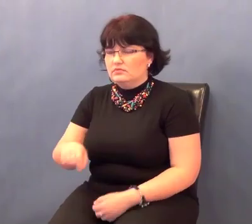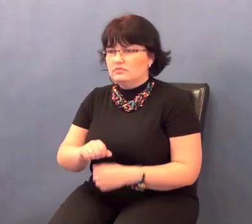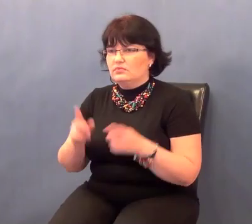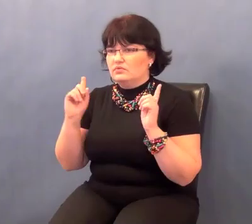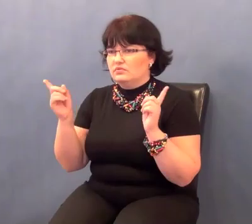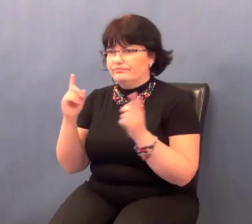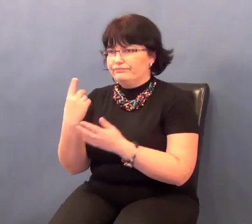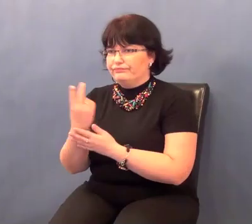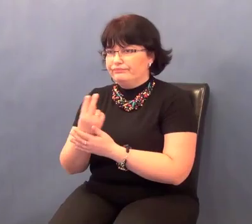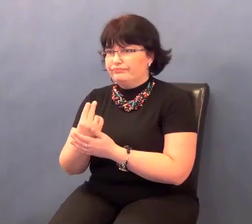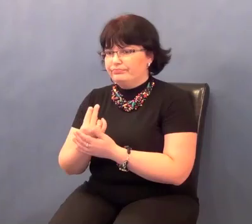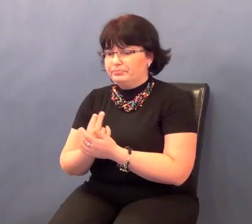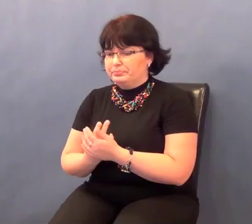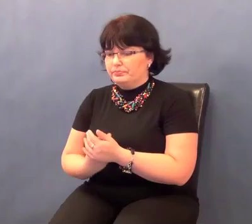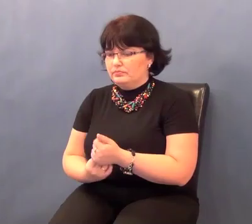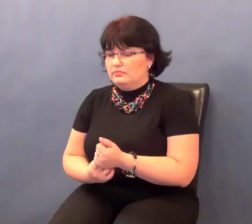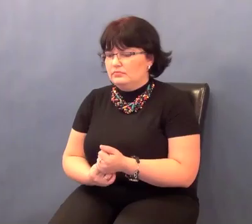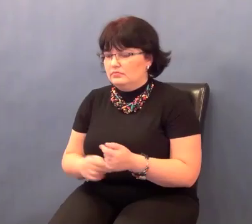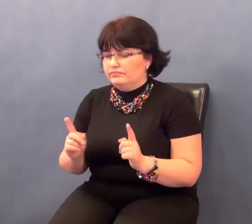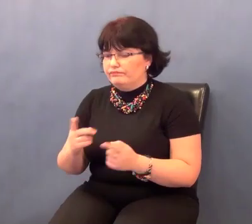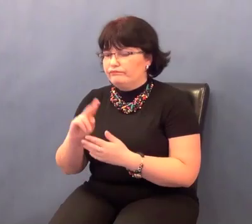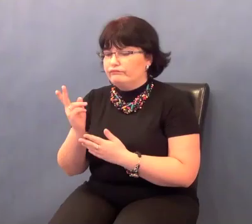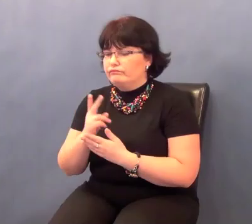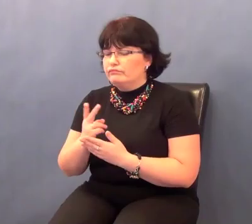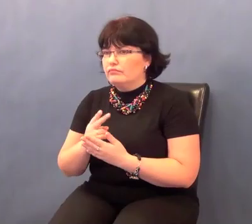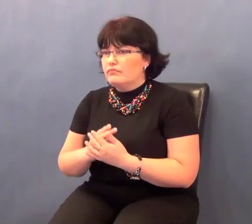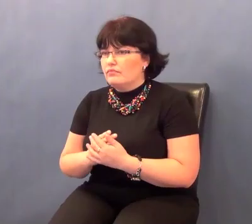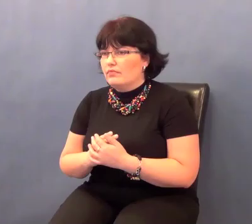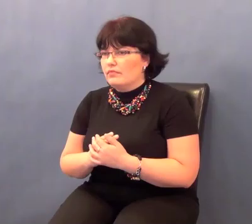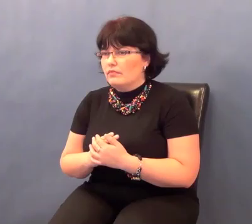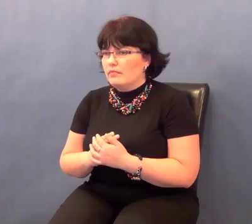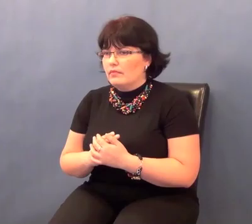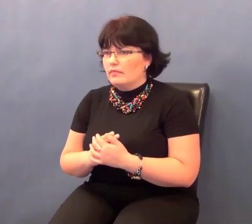To jest ostrzeżenie, że tu można się utopić.